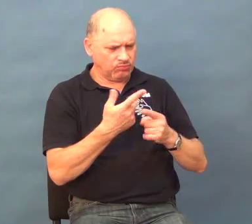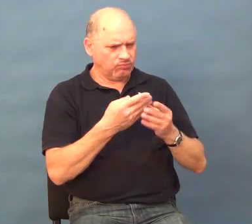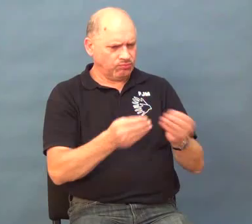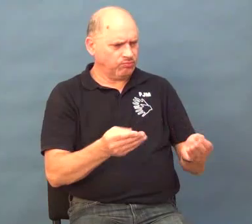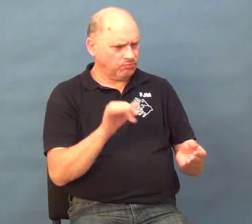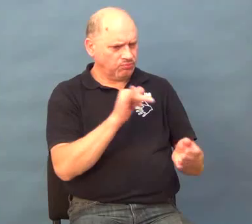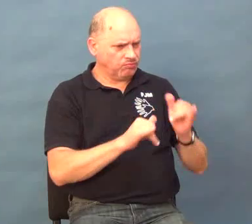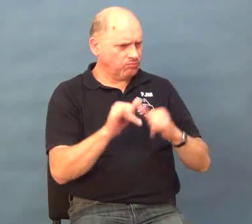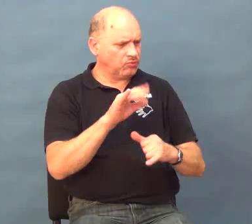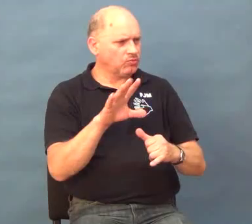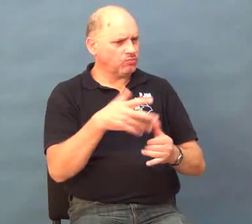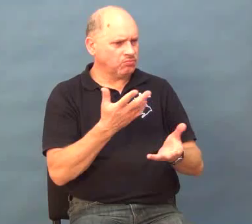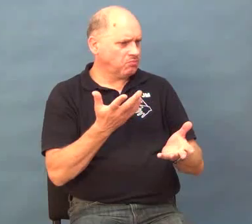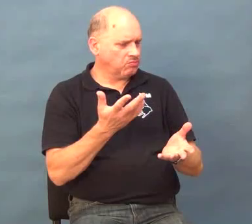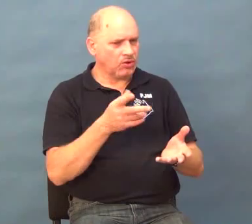Trzeci zniknął, zastanawia się nad tym.